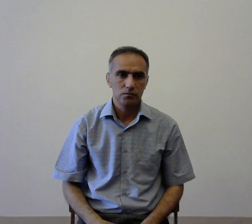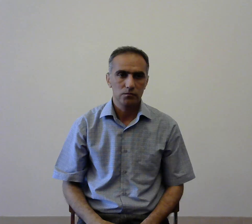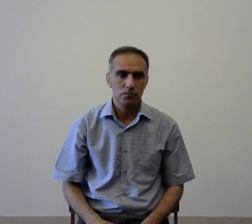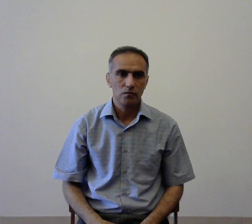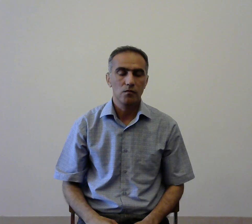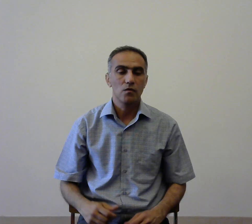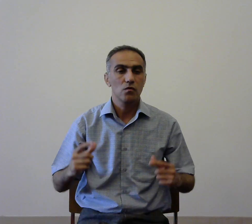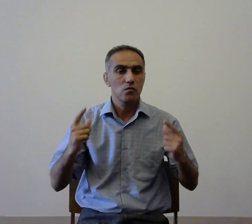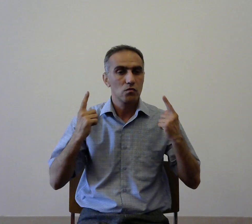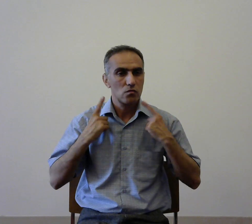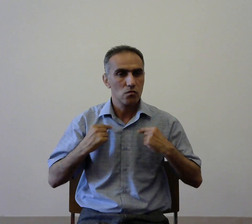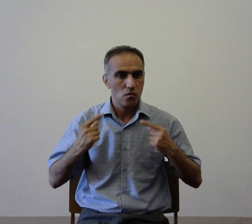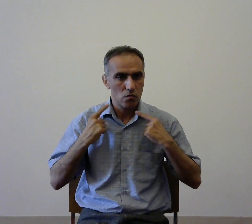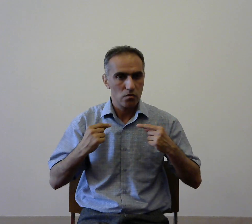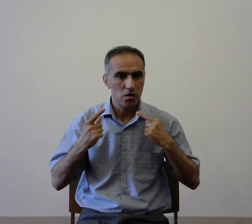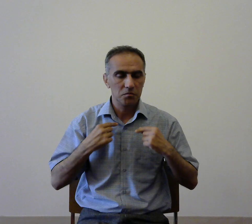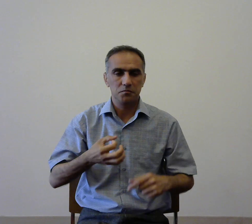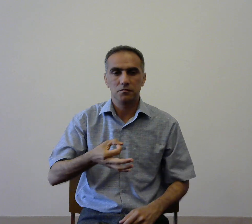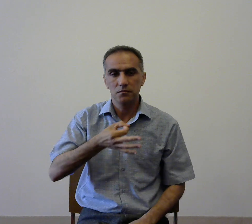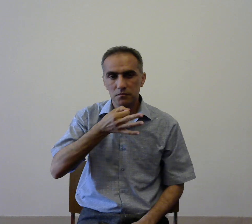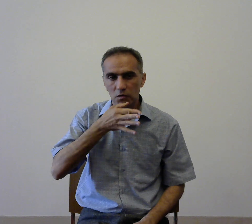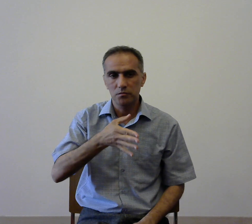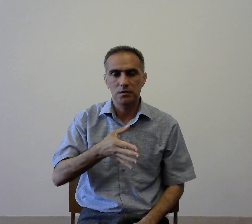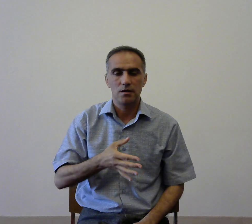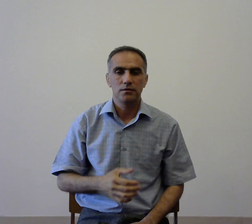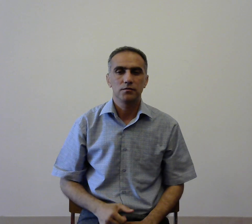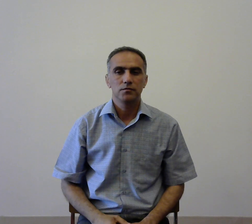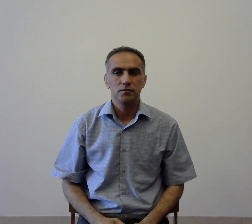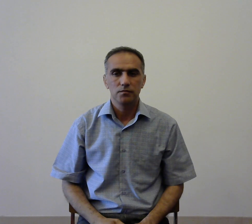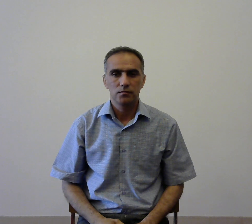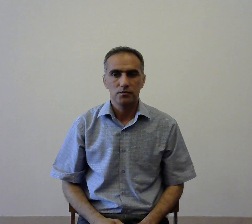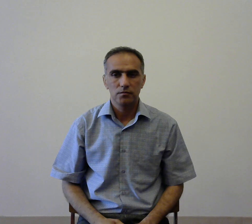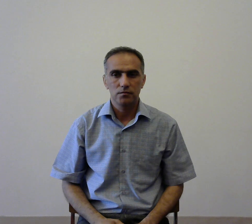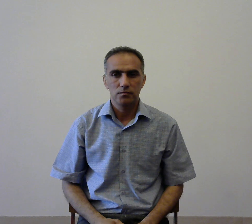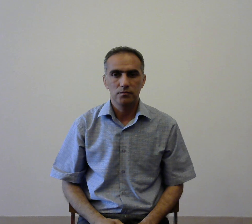Köynəyim xoşuna gəlir?